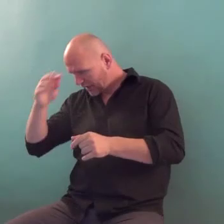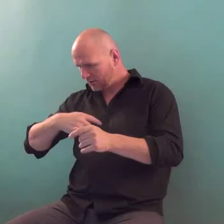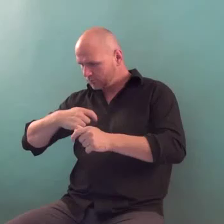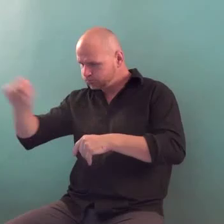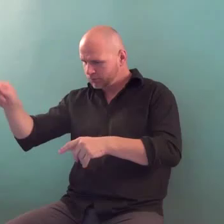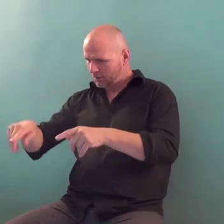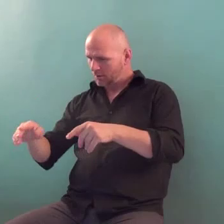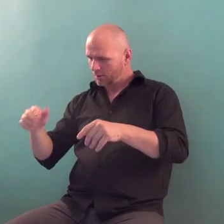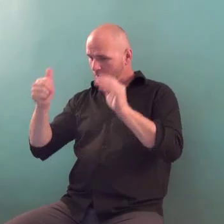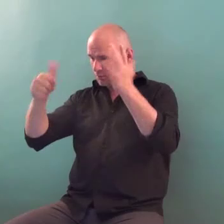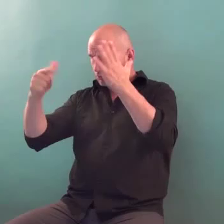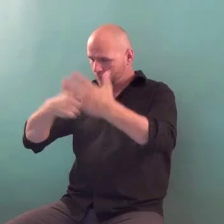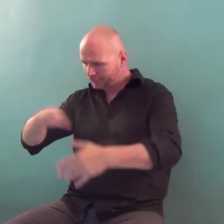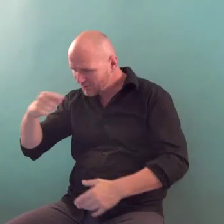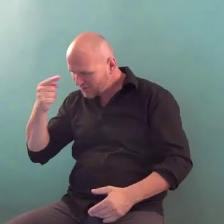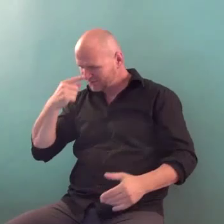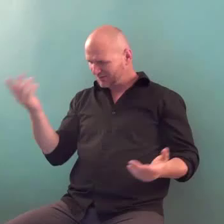Wyjeżdżam szóstego i siódmego do Olsztyna.